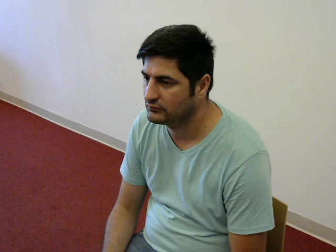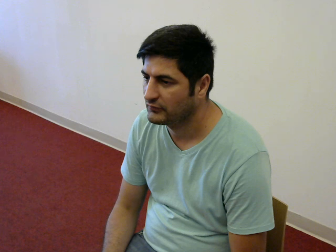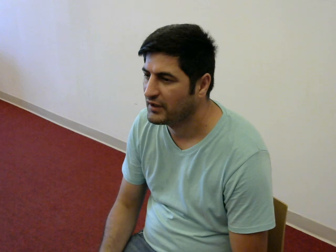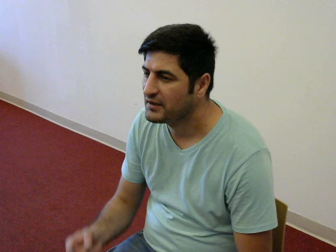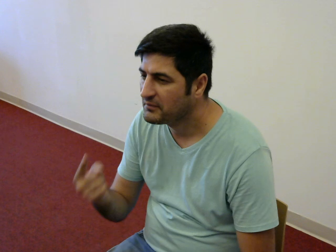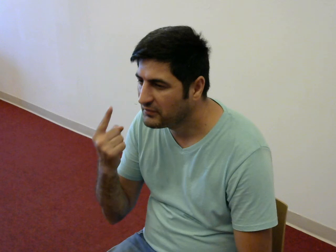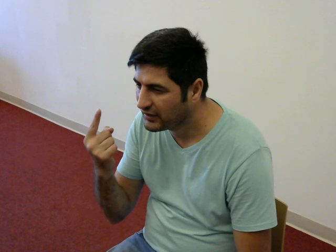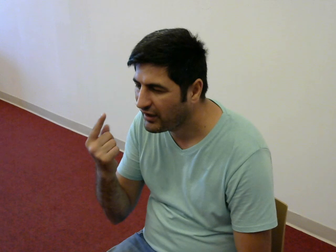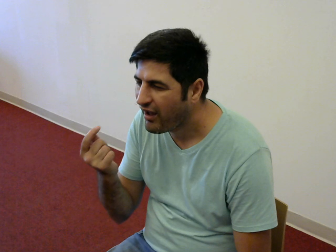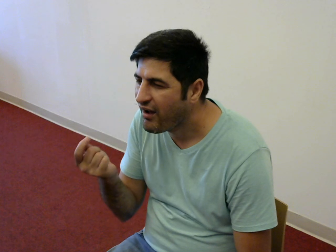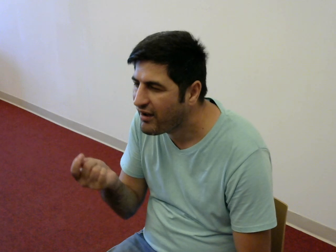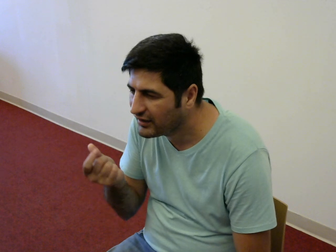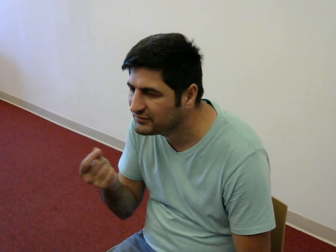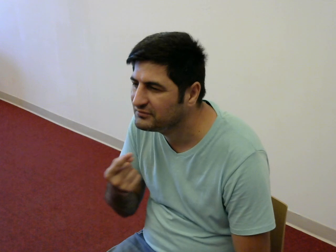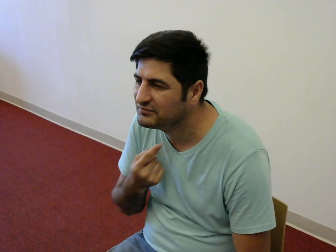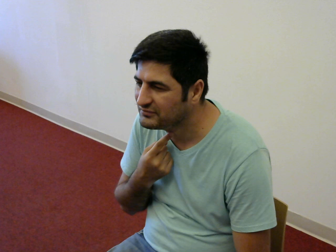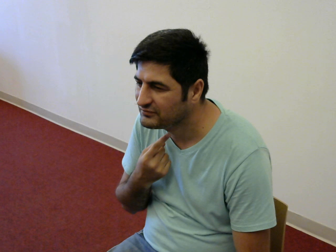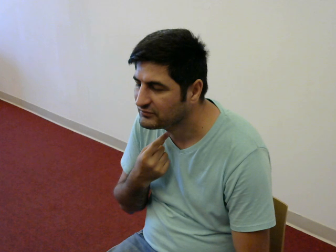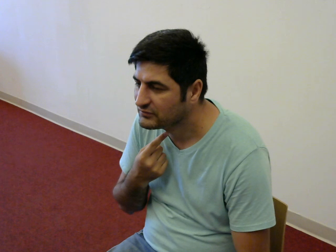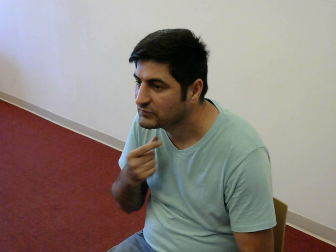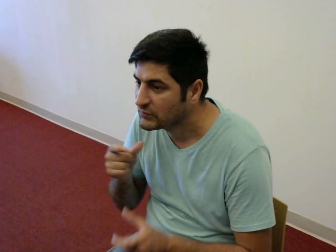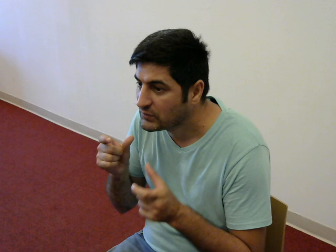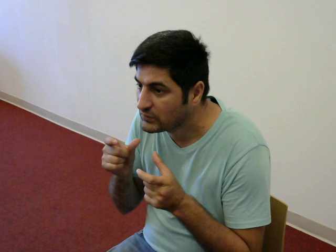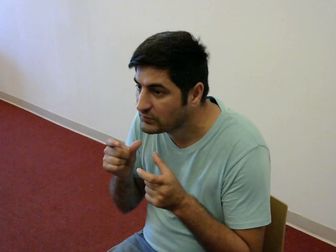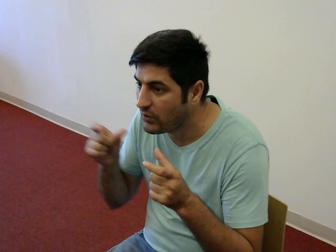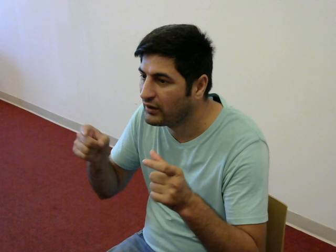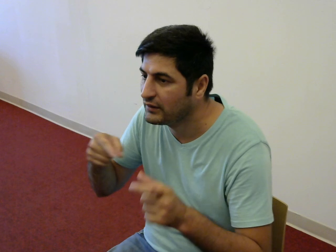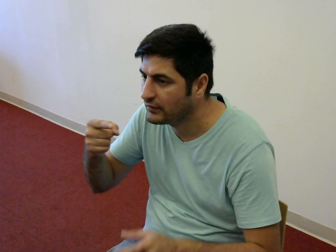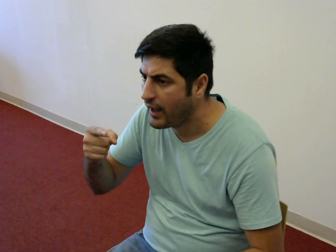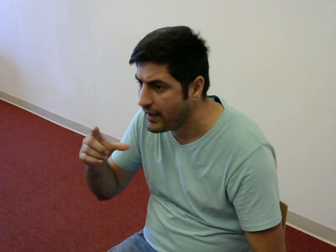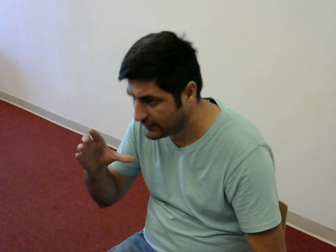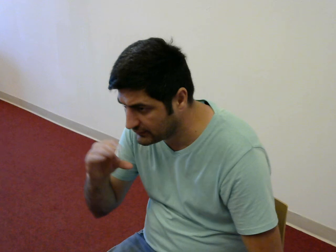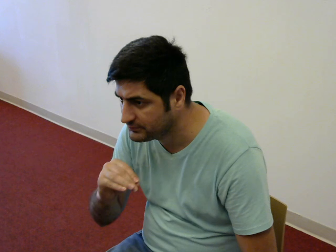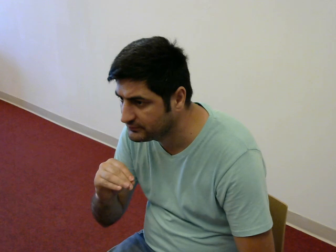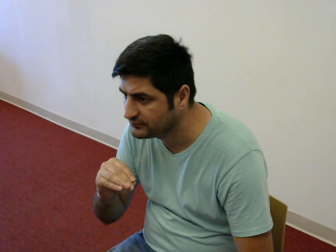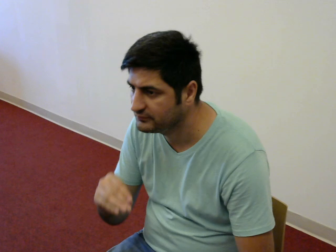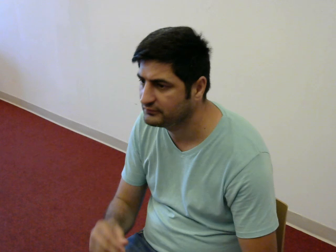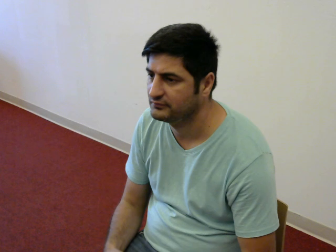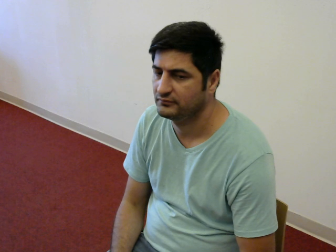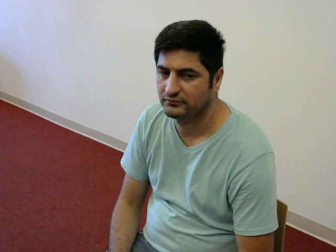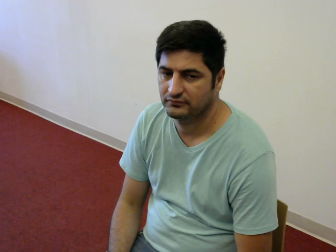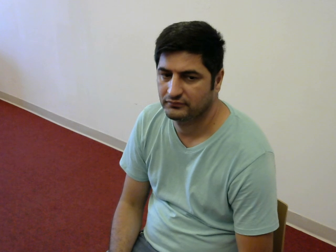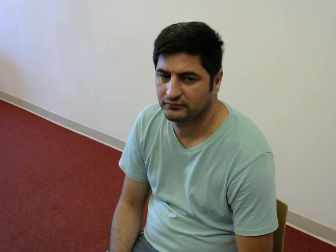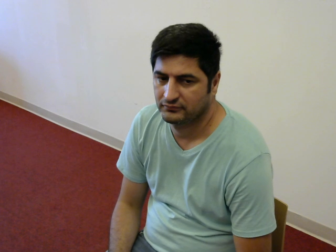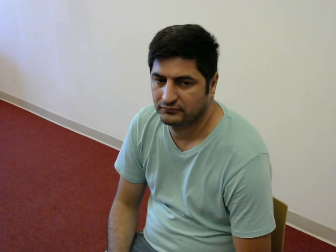Bir az ucadan deyə bilərsinizmi?